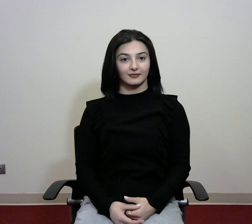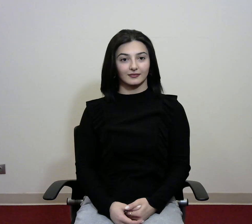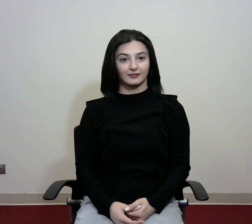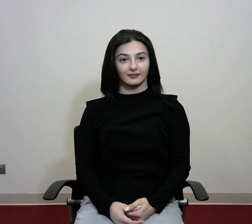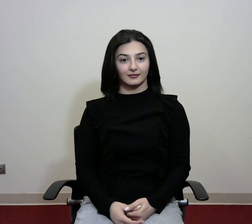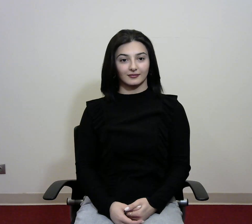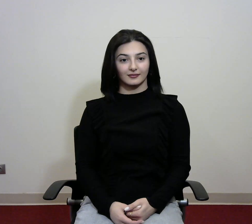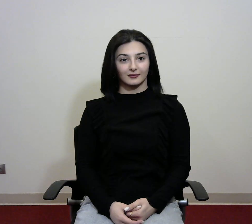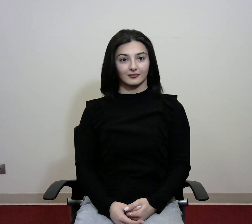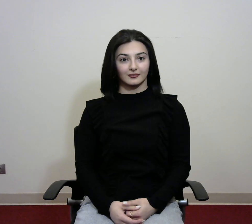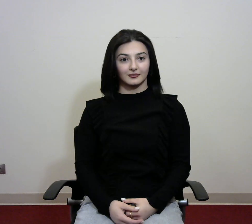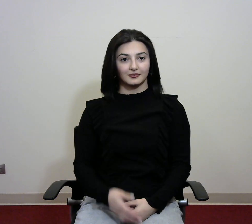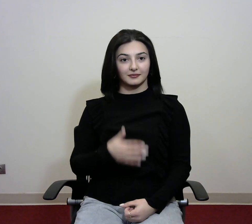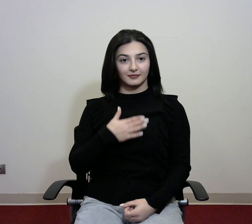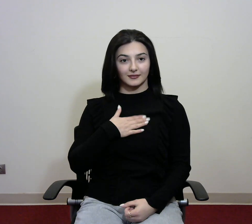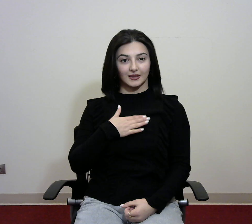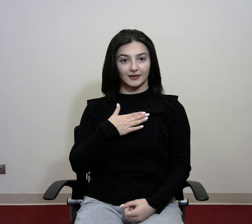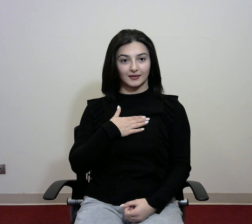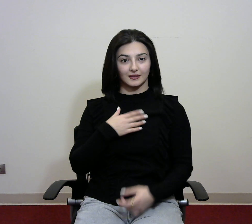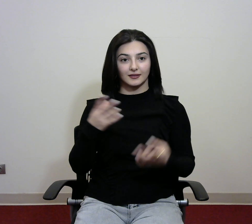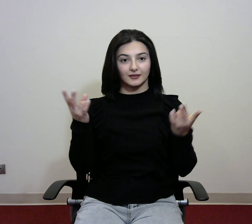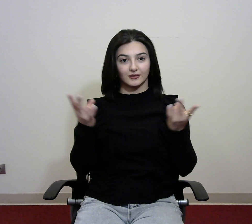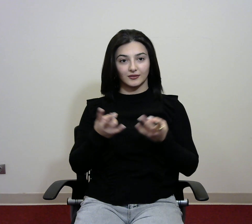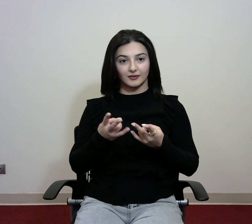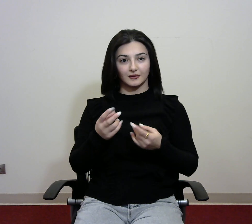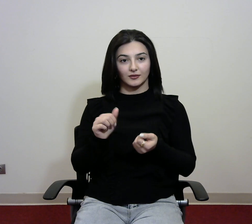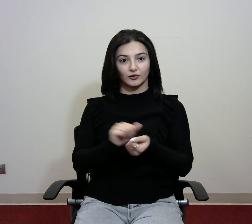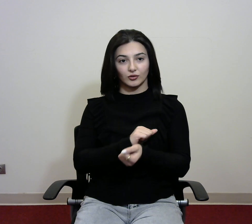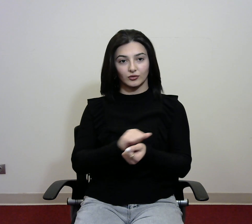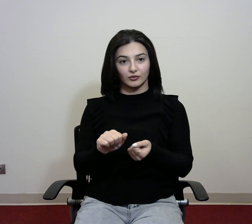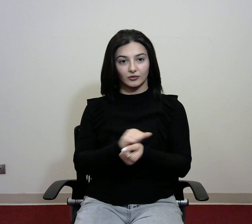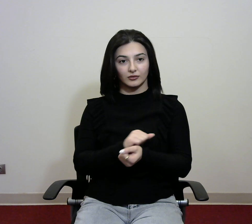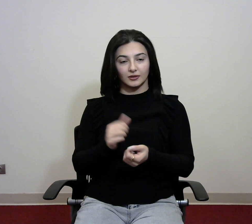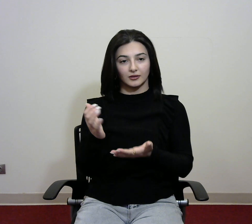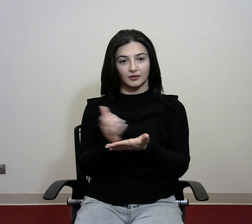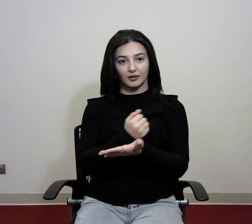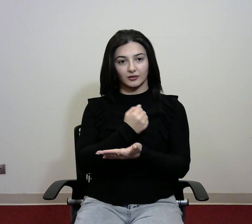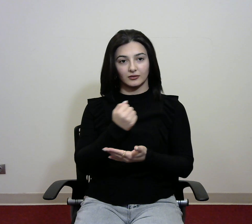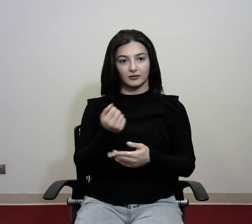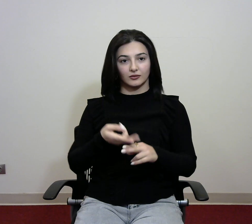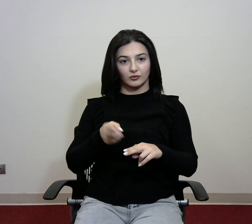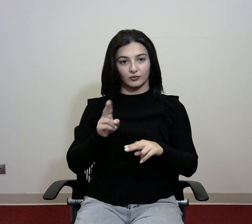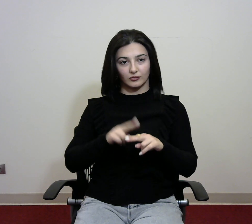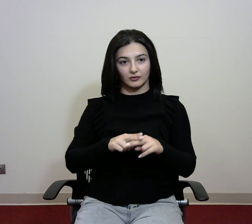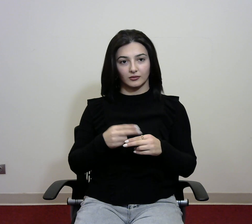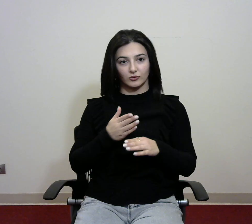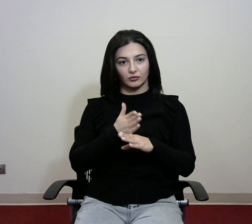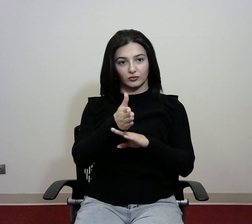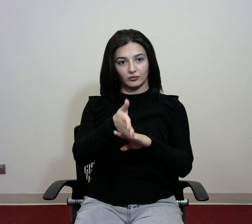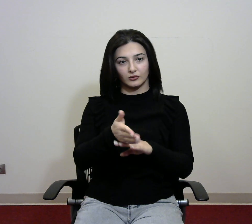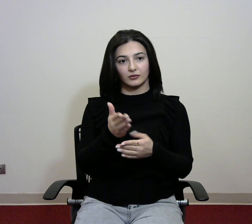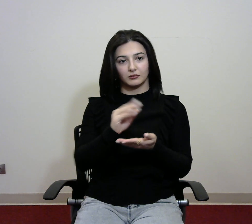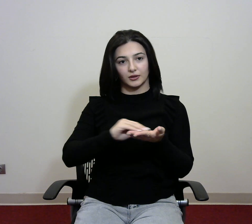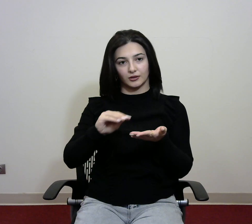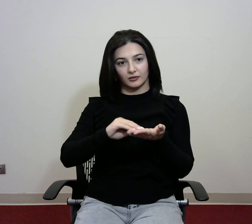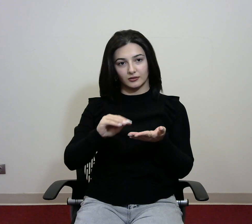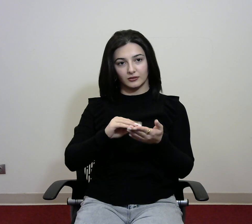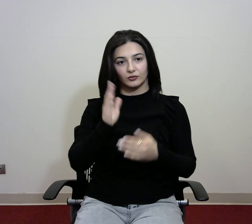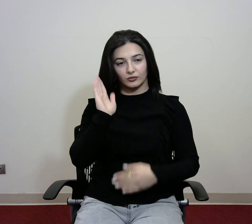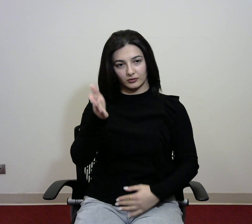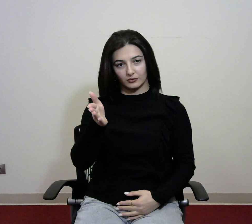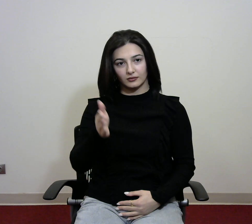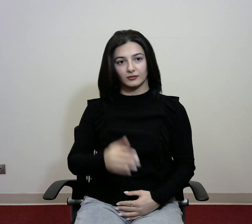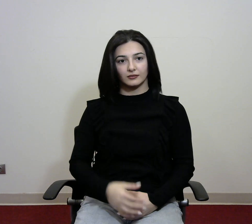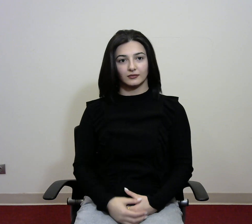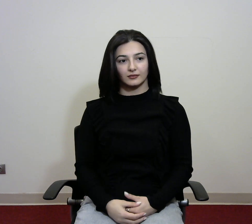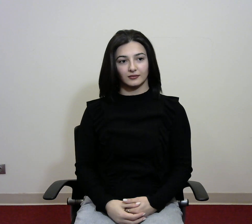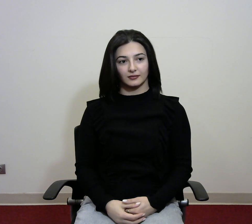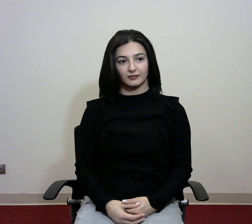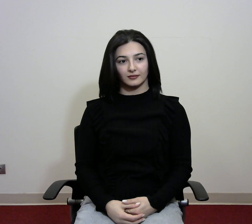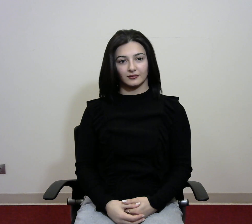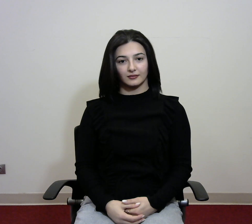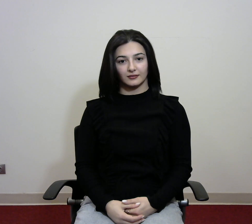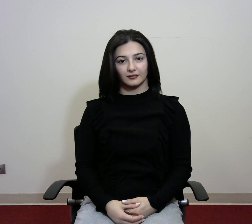Mən lazımlı kağızları tapmaq üçün müraciət yazacam